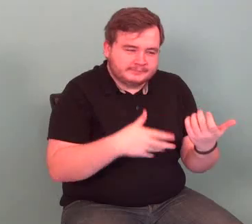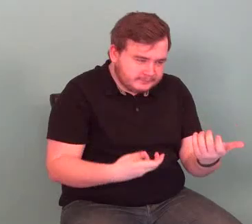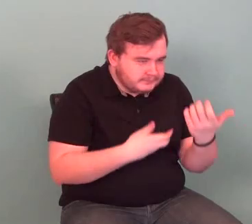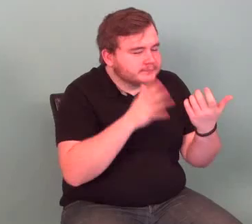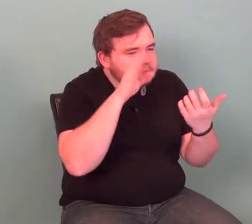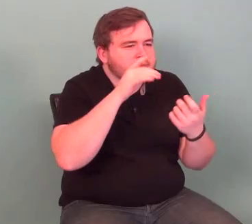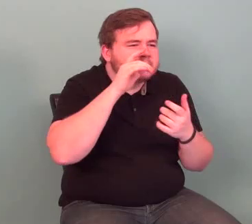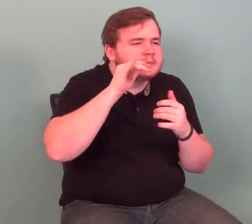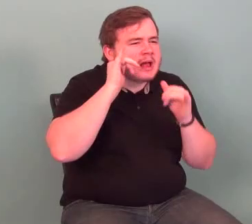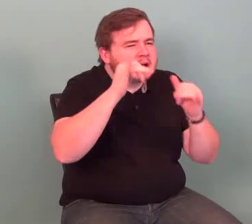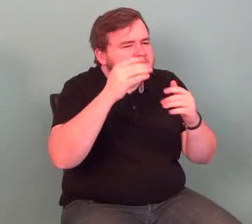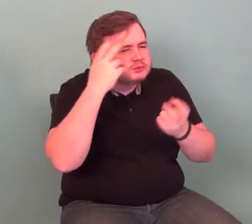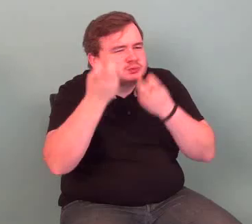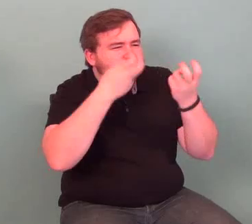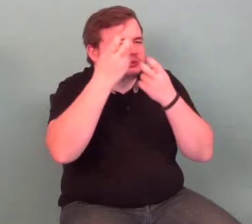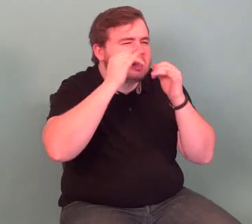Krzyczy, szuka, krzyczy.